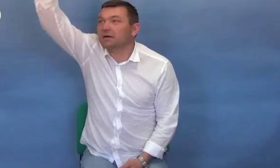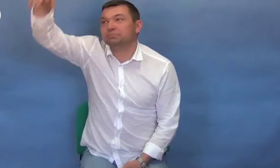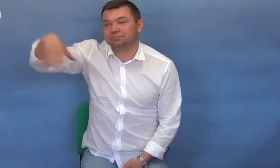Prysznic.